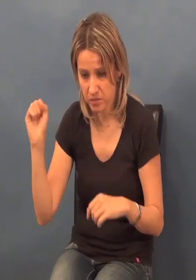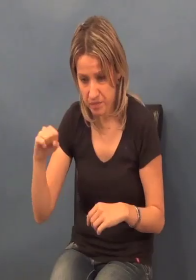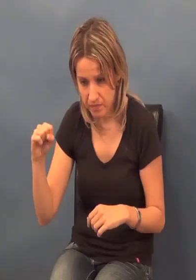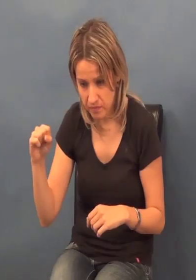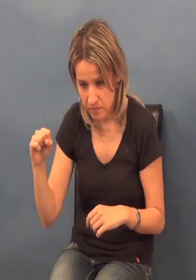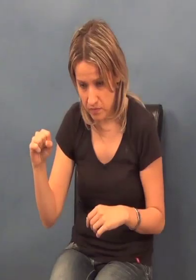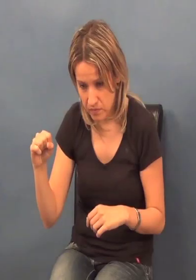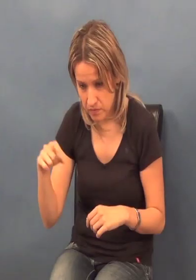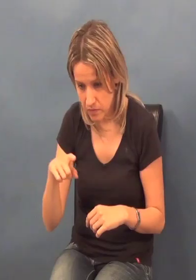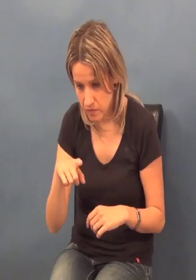Dasz radę.